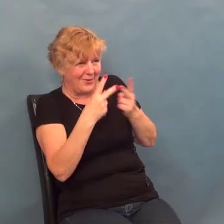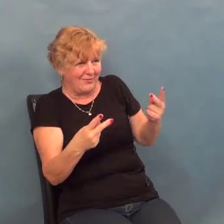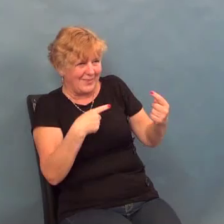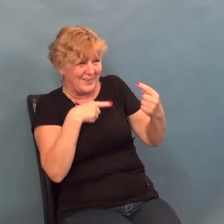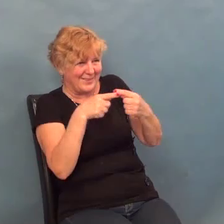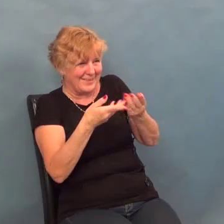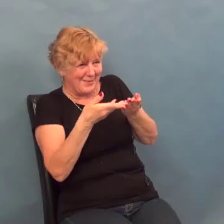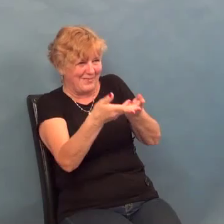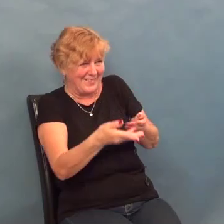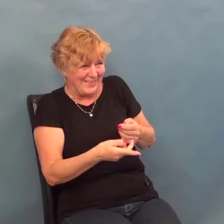Zaproś mnie dwudziestego pierwszego.